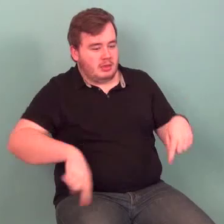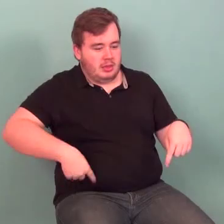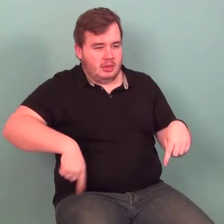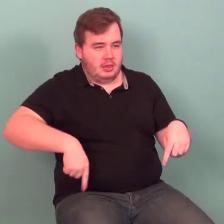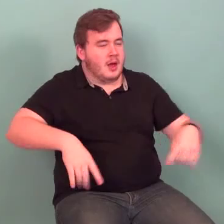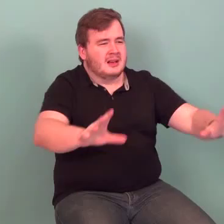Nie!